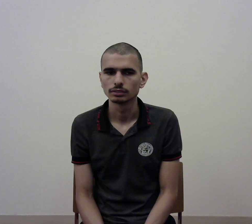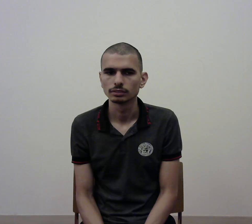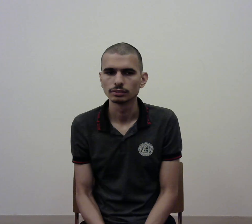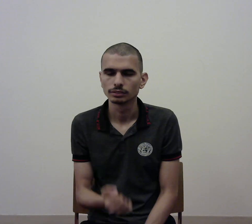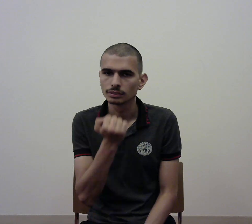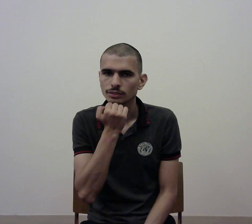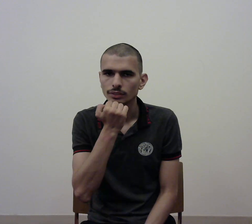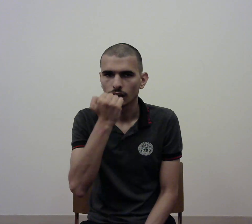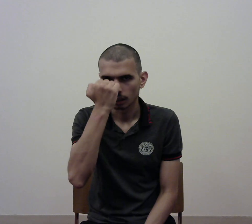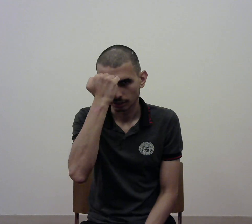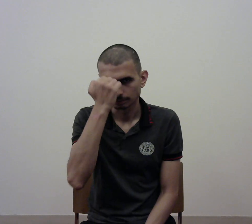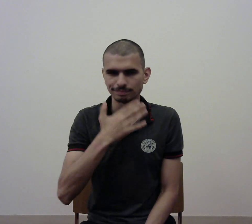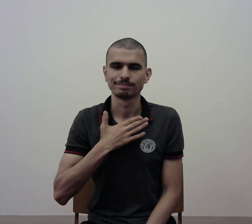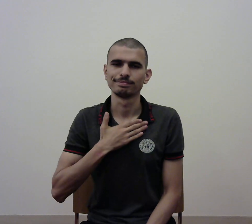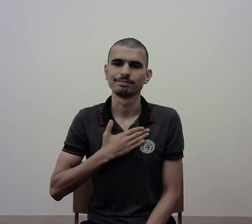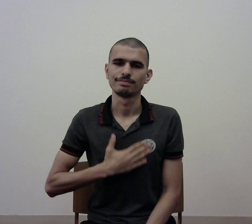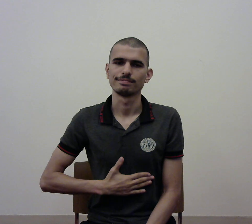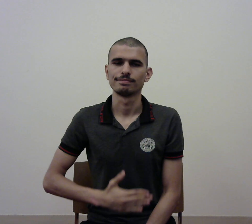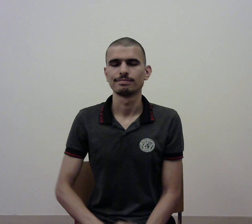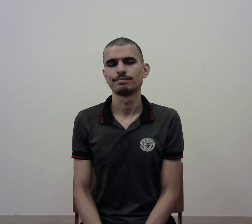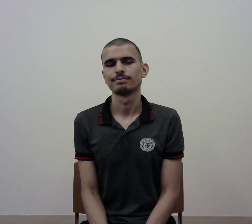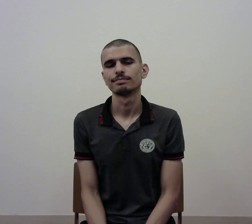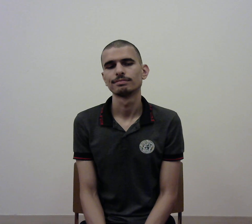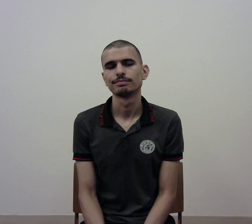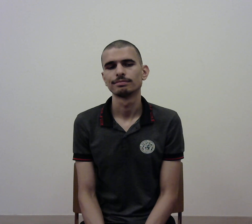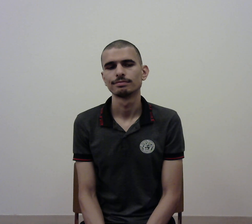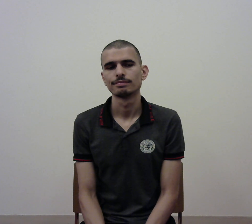Təşəkkür edirəm